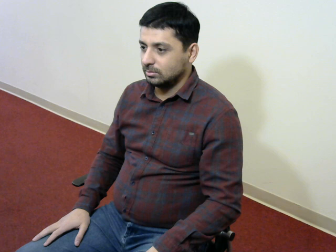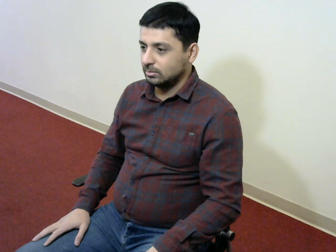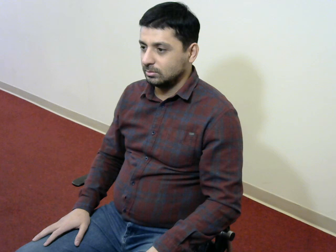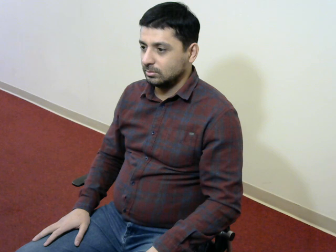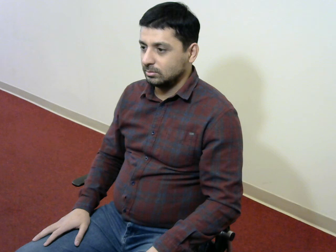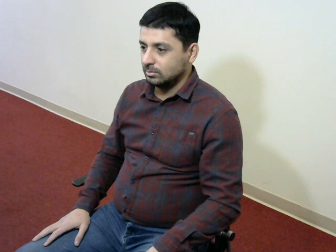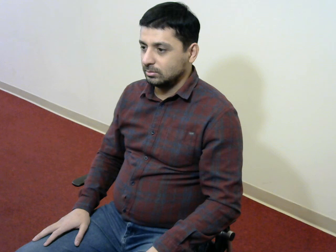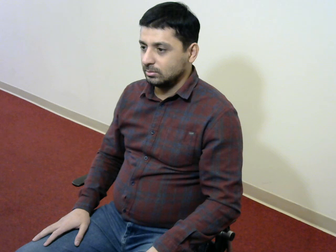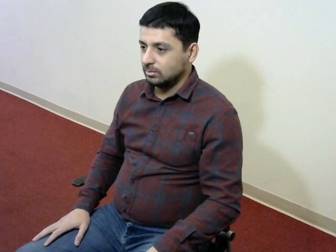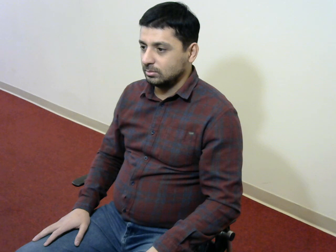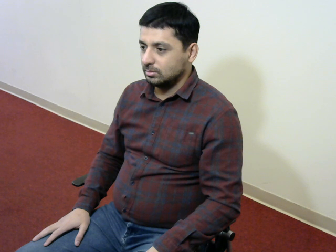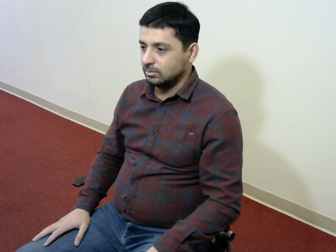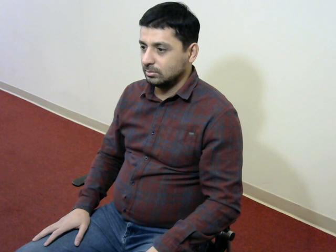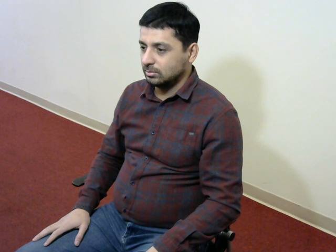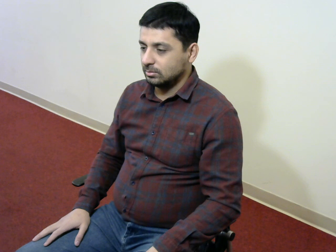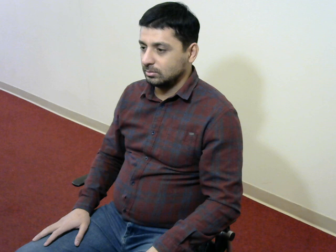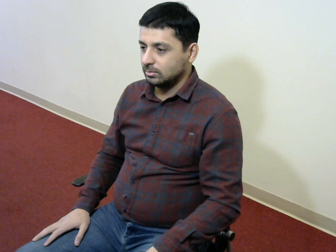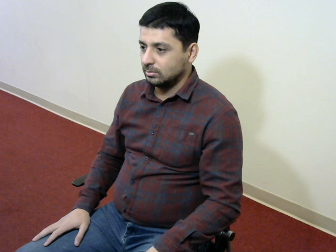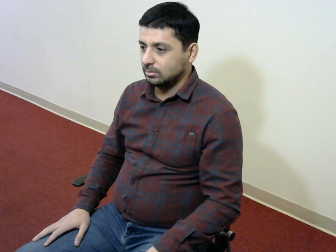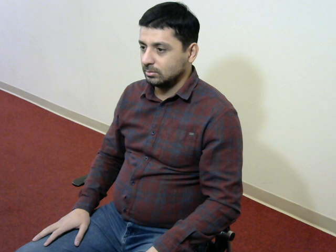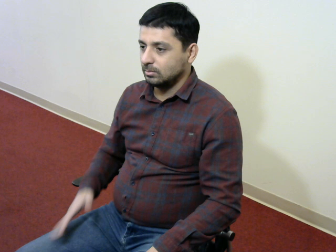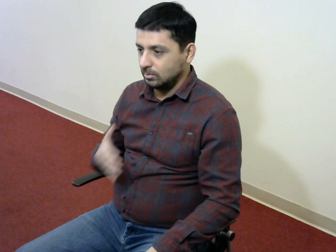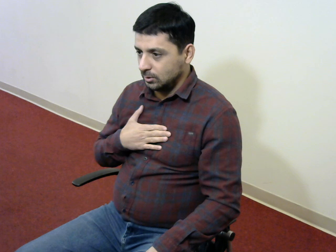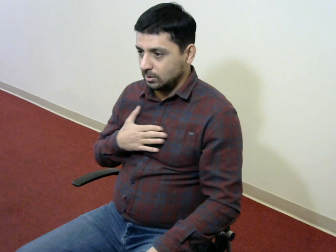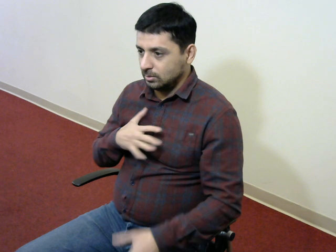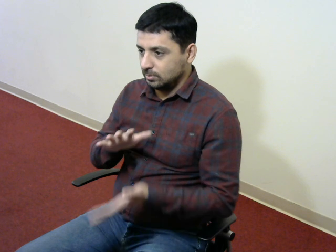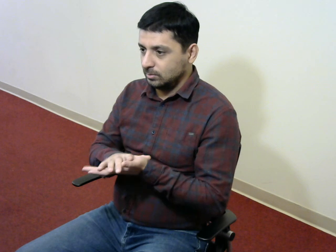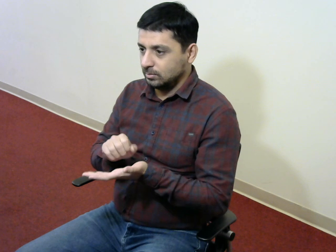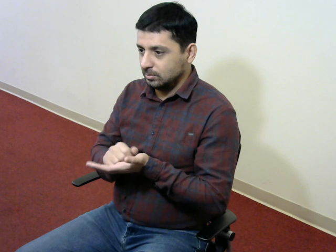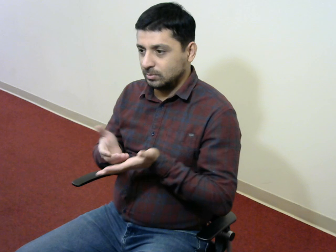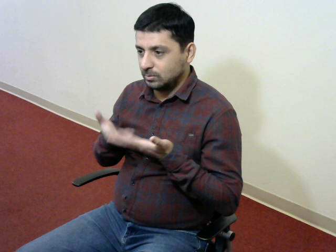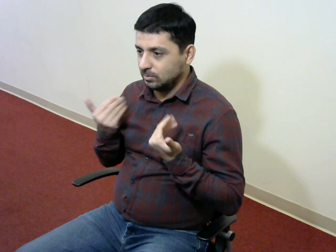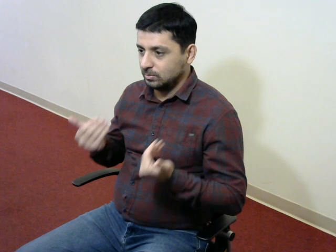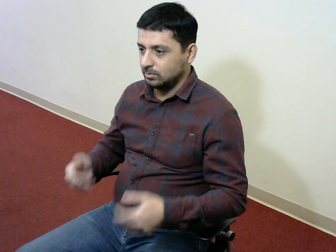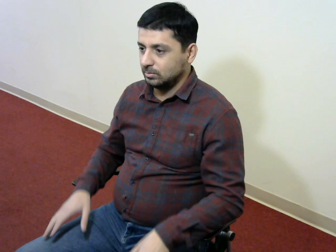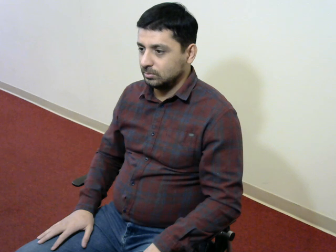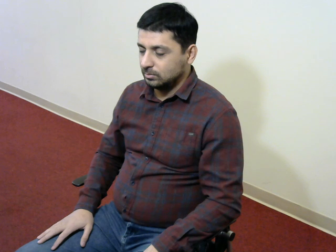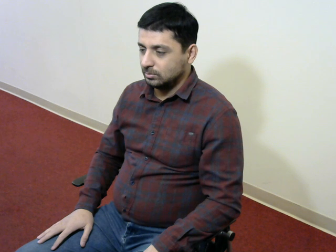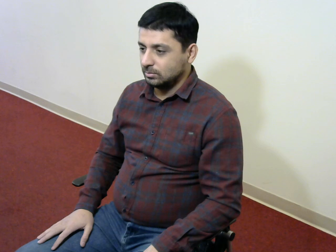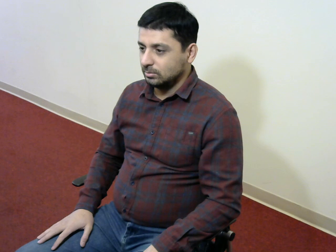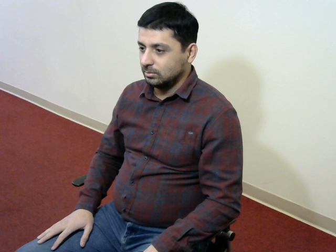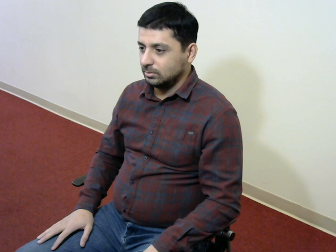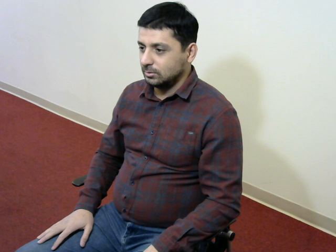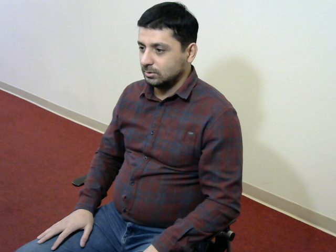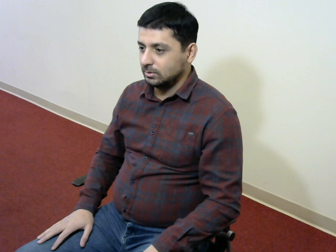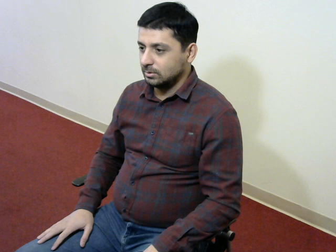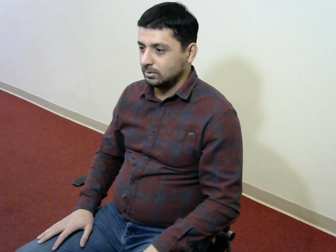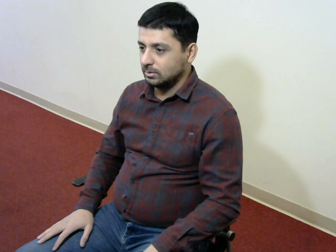Mənim ləqəbim yoxdur